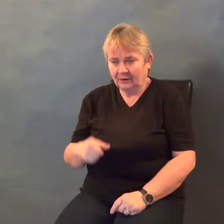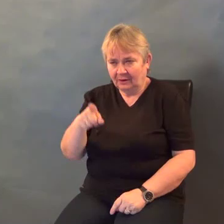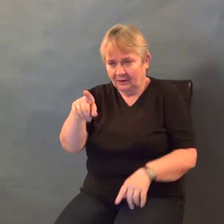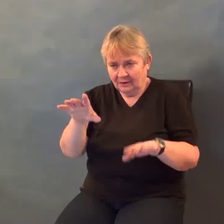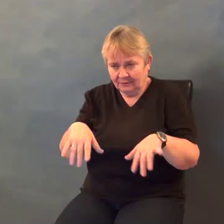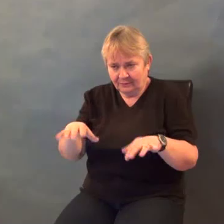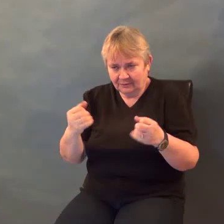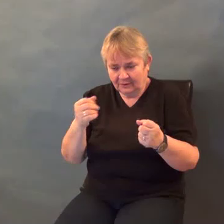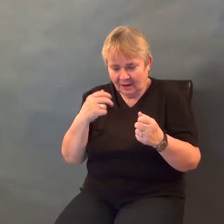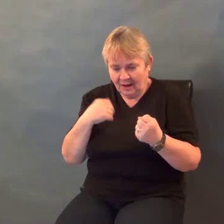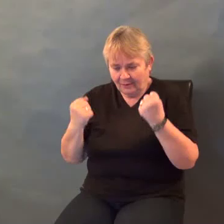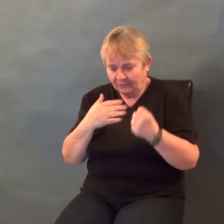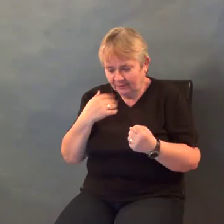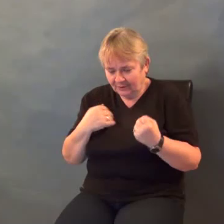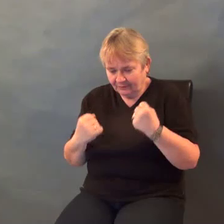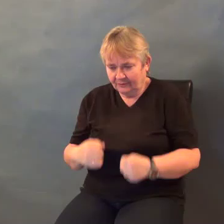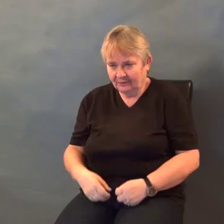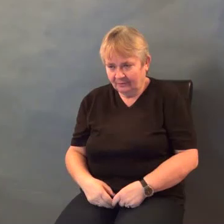Ty wiesz, ponieważ masz samochód, a ja nie mam samochodu, więc nie wiem.